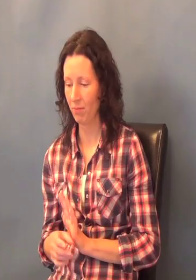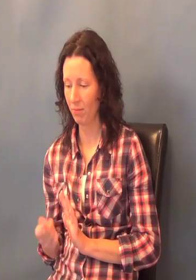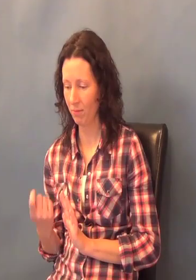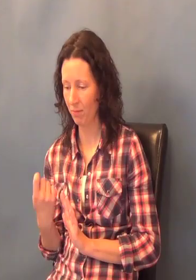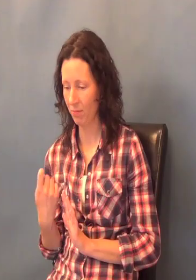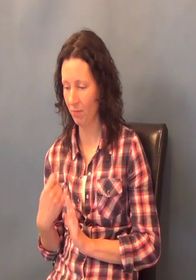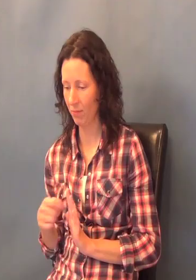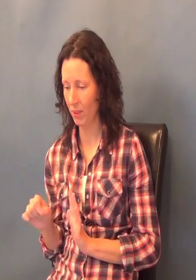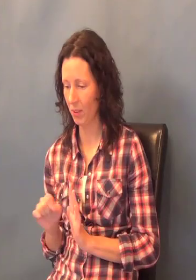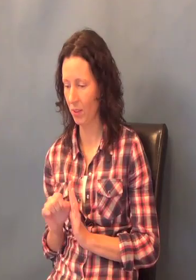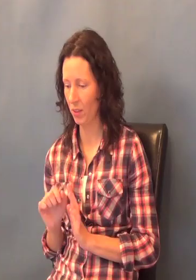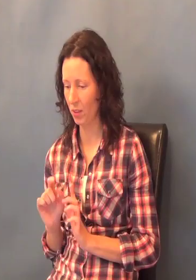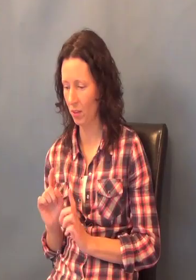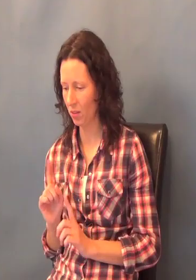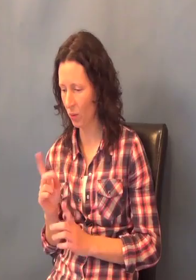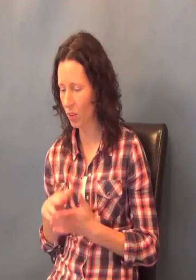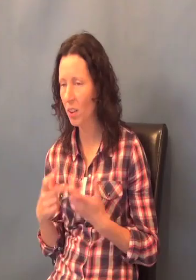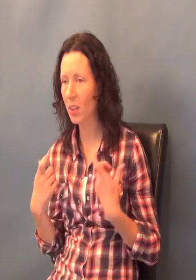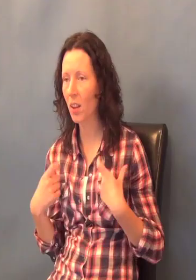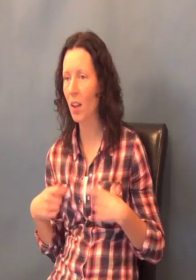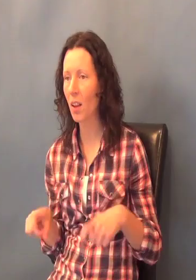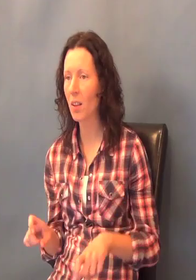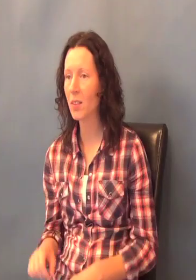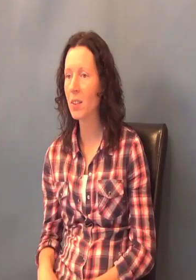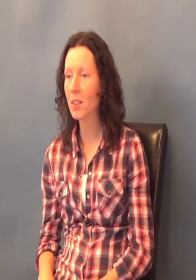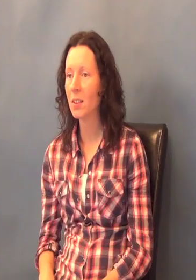Wyjeżdżam na działkę, na wieś.